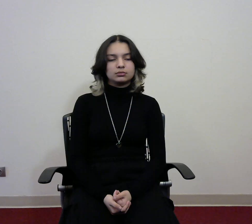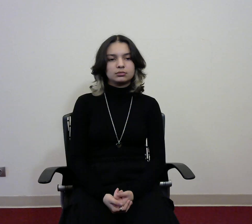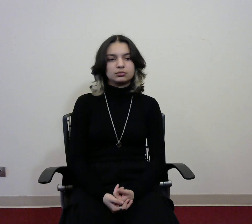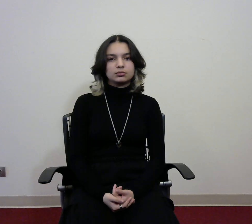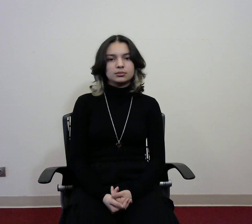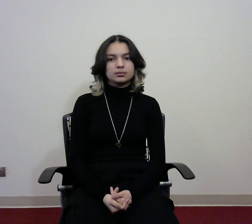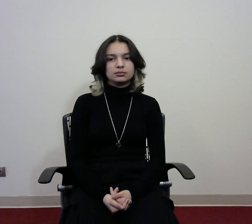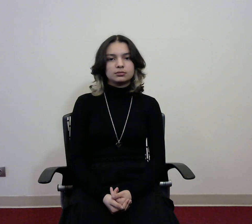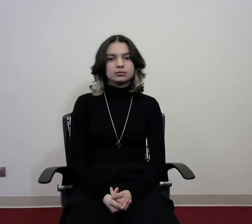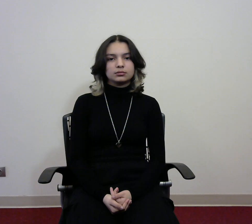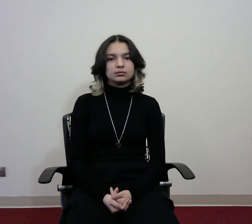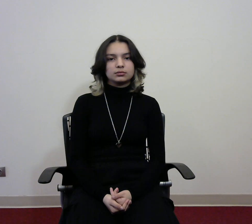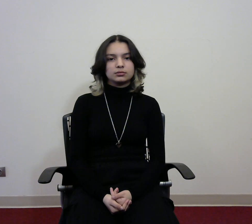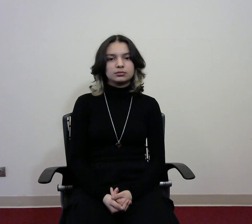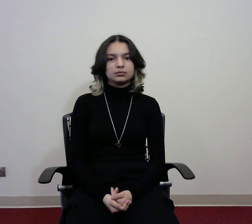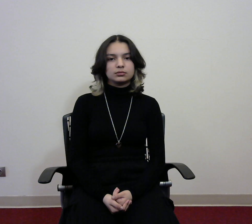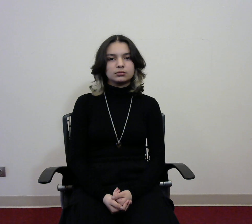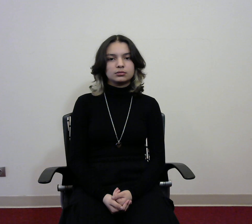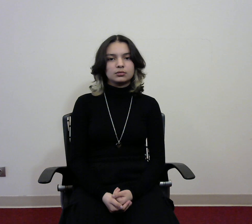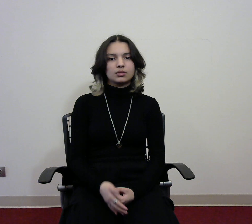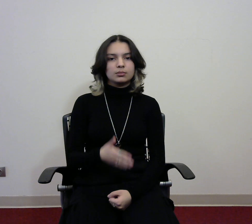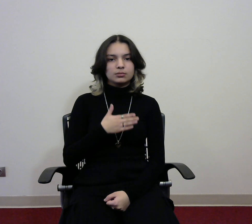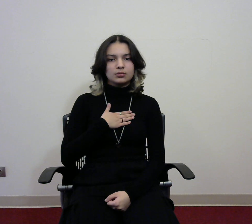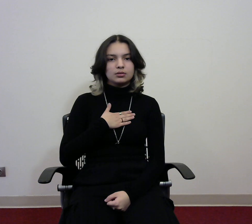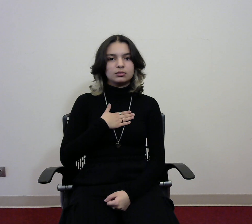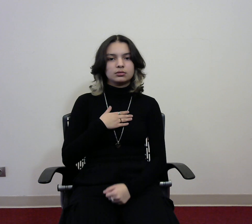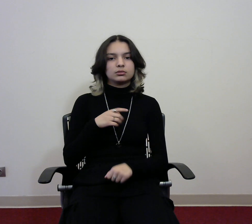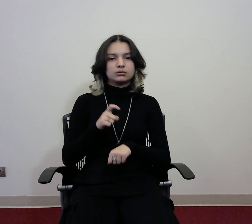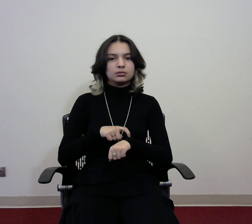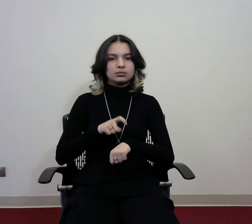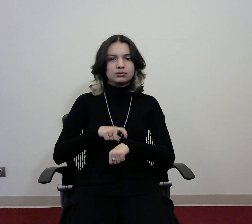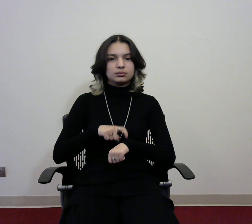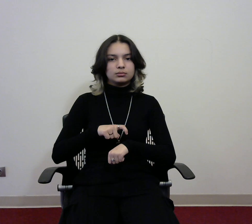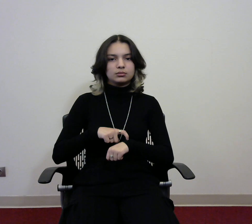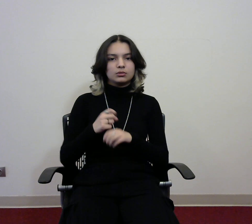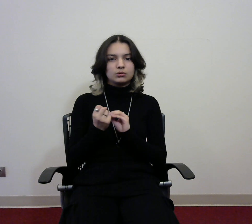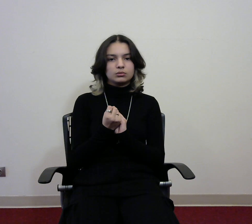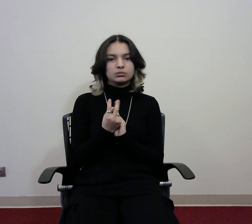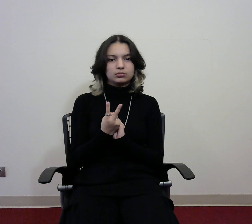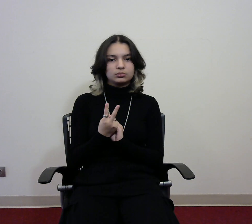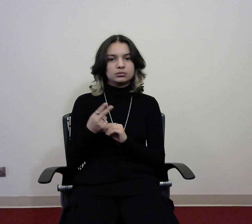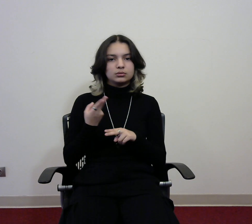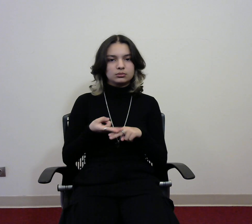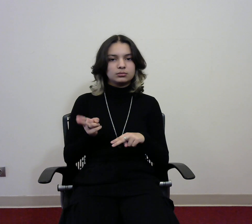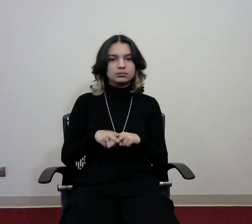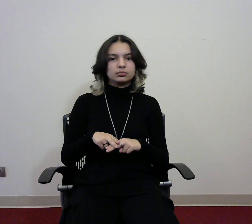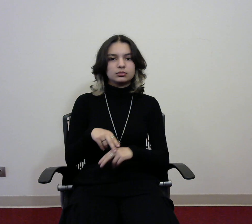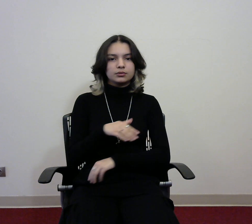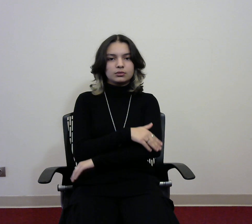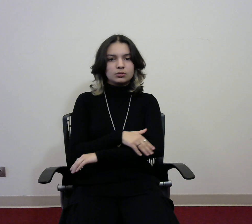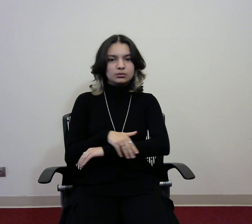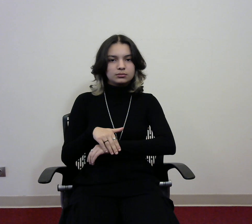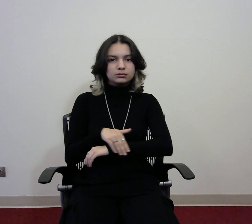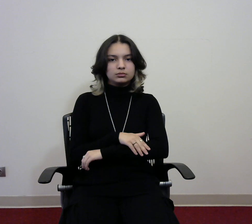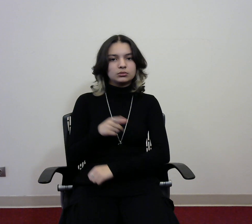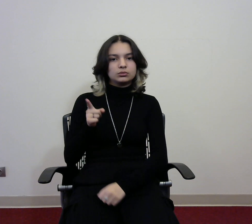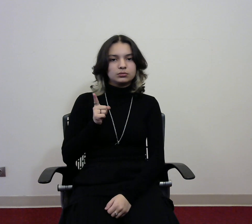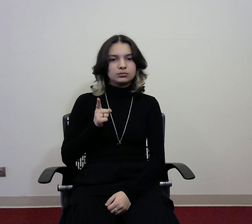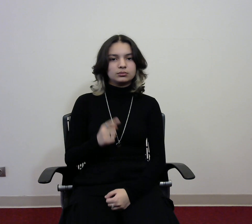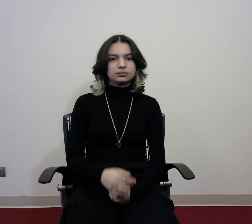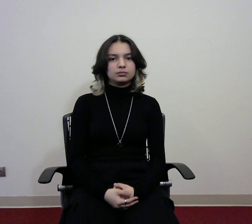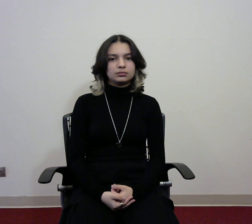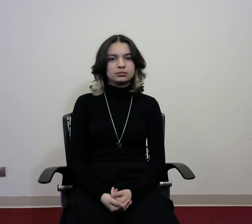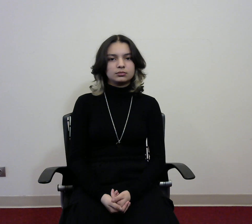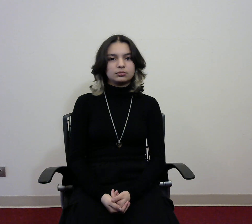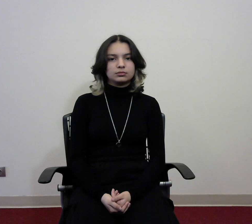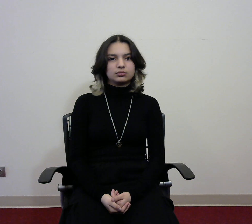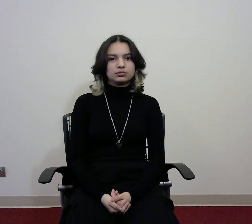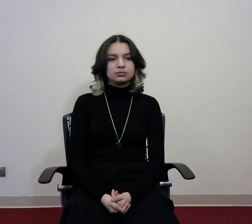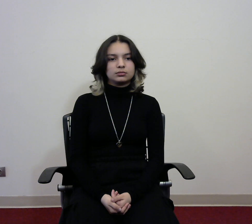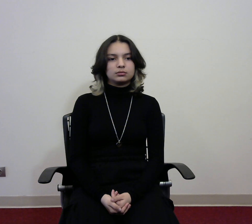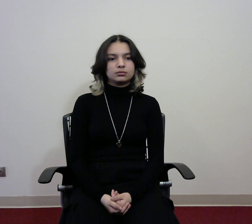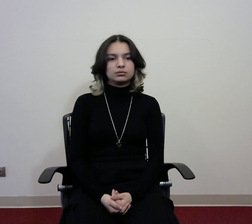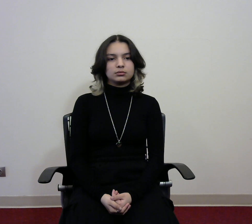Mən saat 12-də bu ünvanda olmalıyam